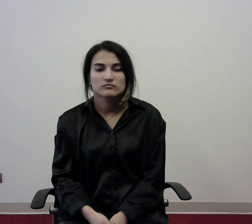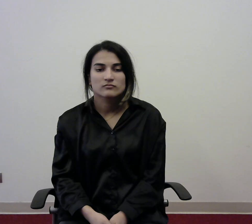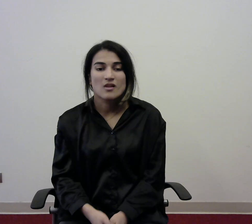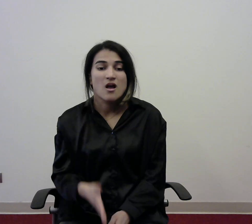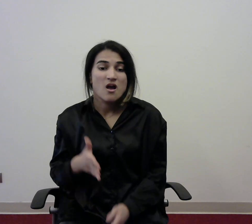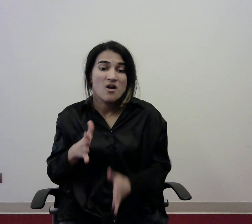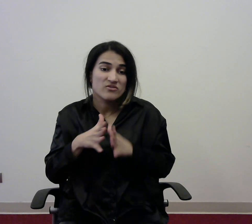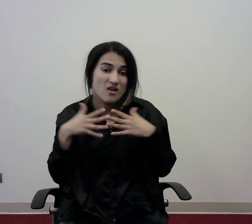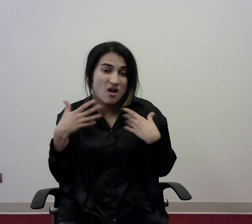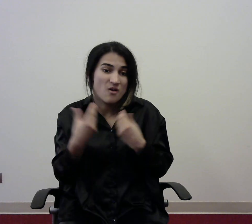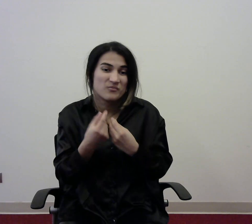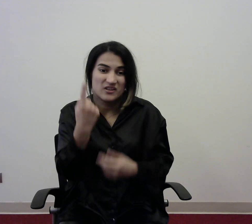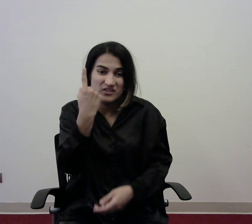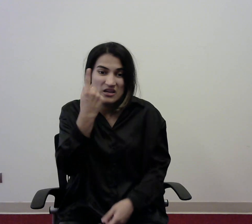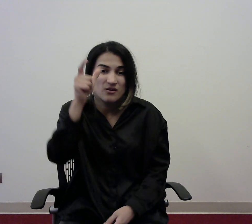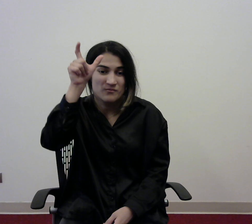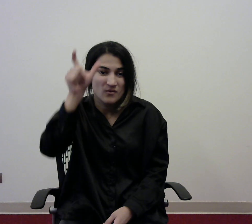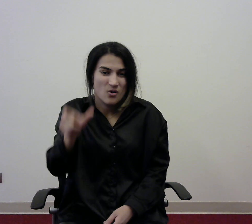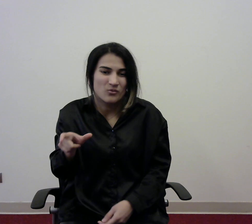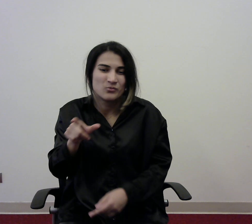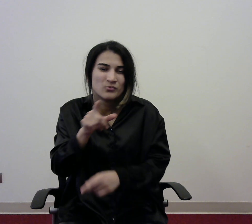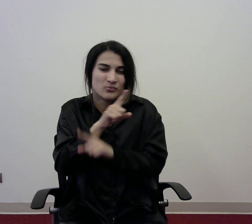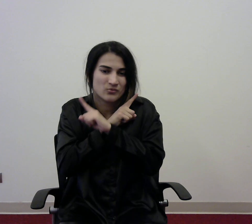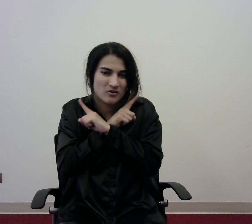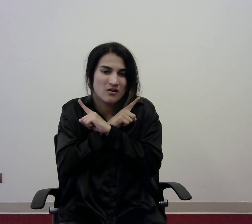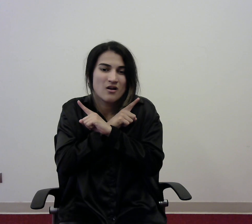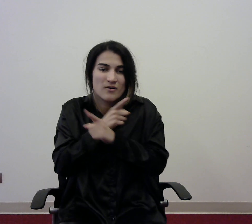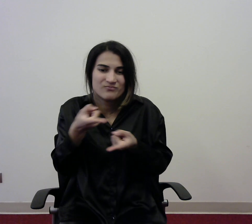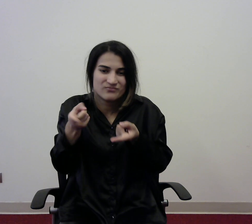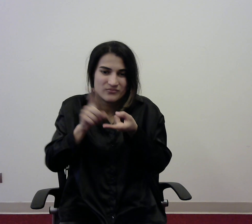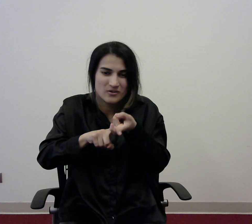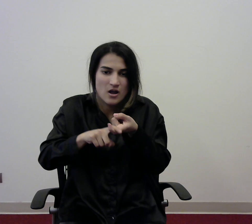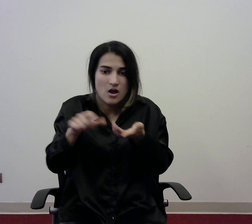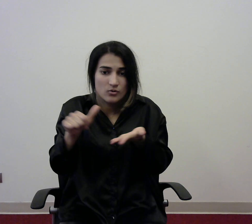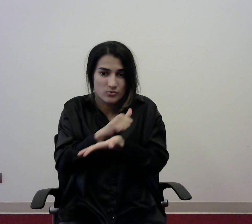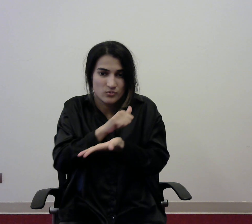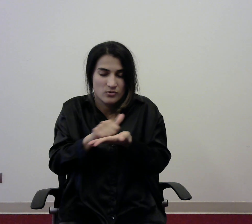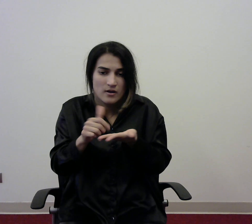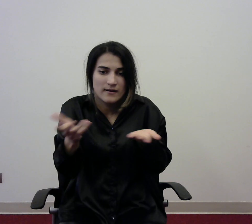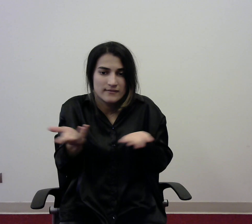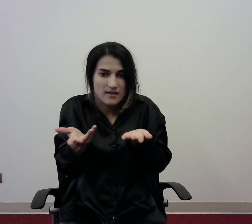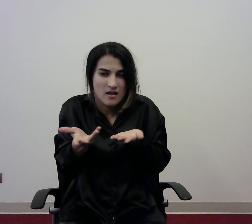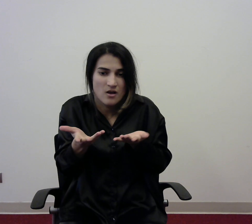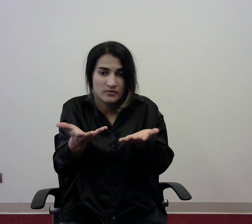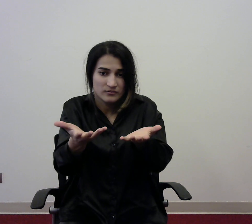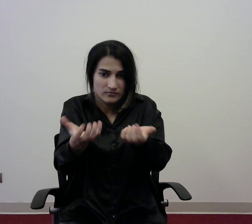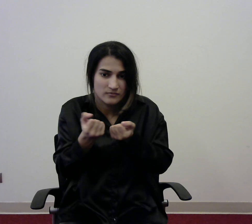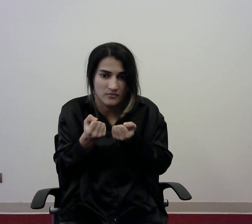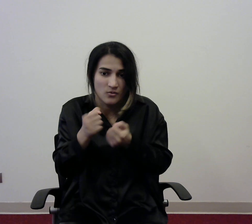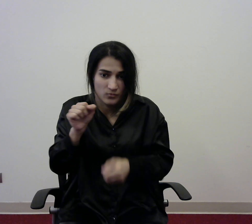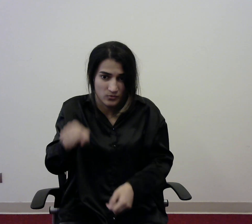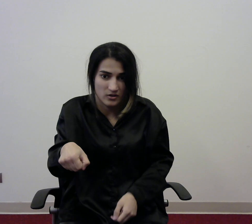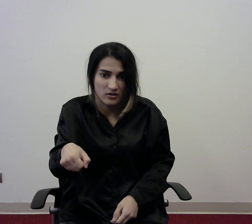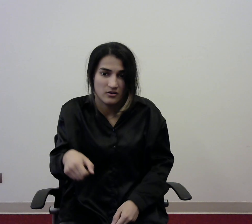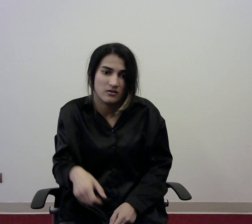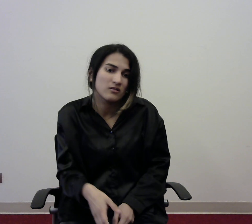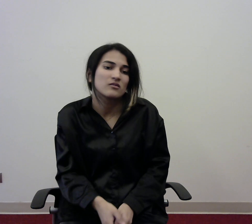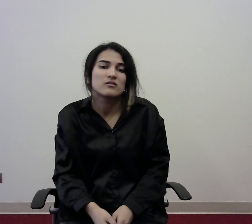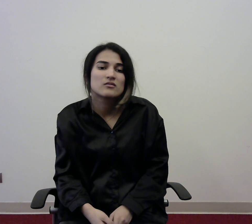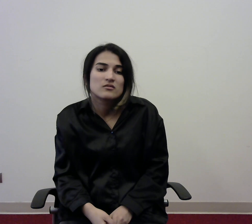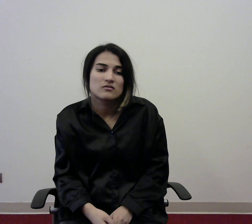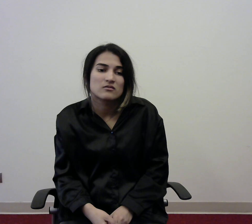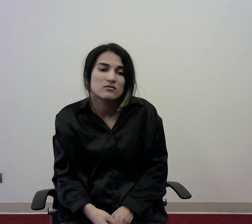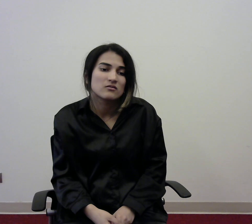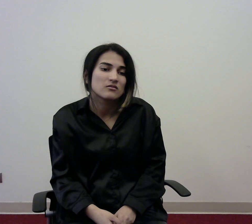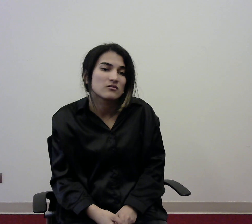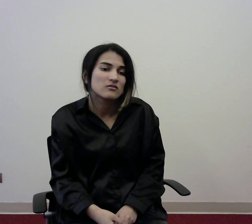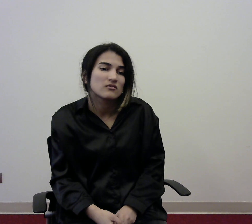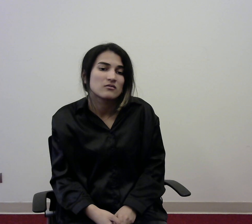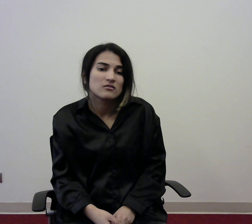Ailədən bir şəxsin ölməsi ilə bağlı sənəd necə almaq olar?